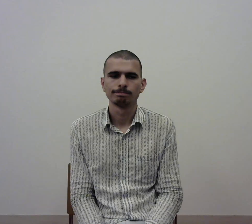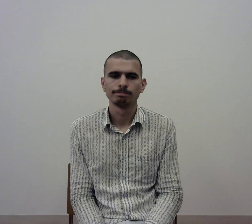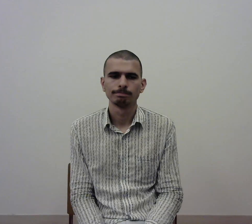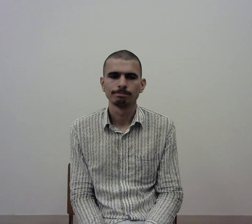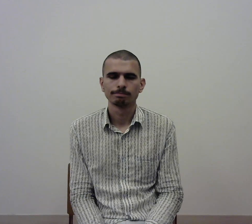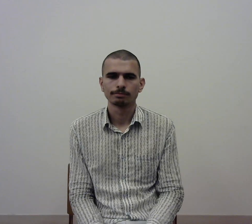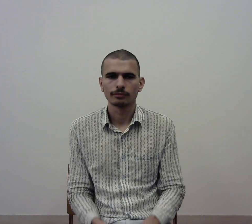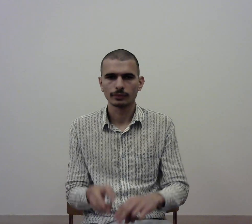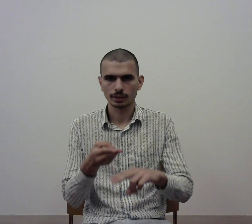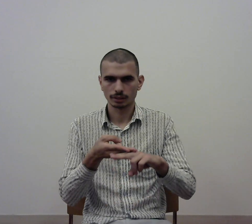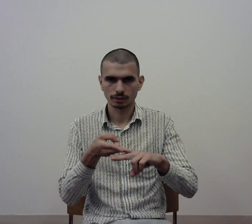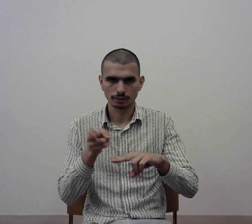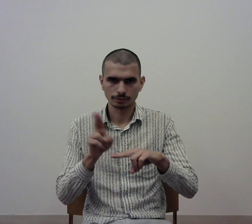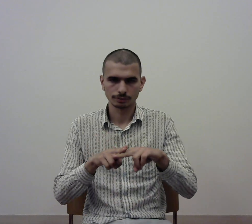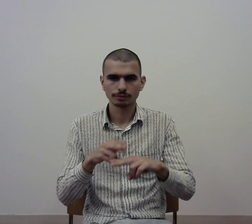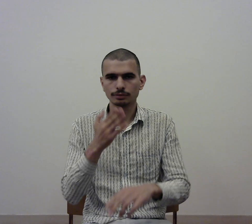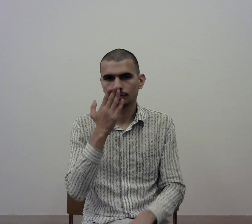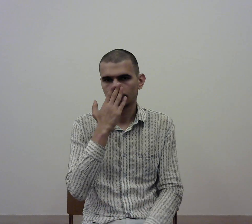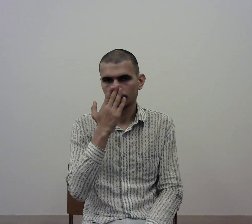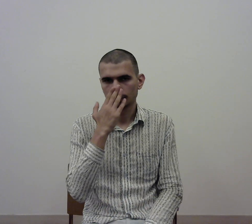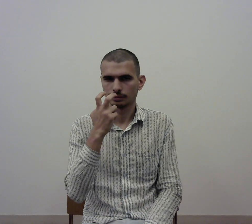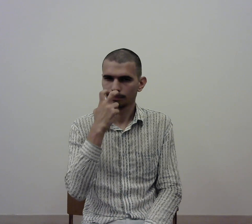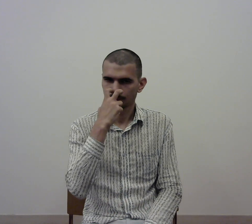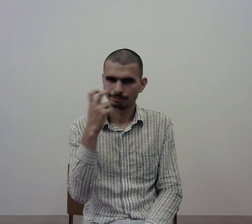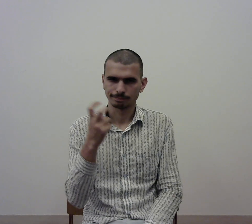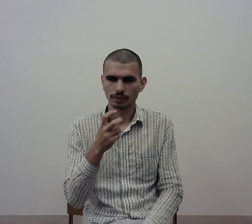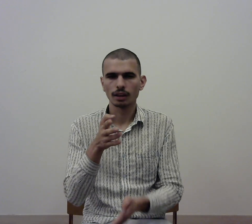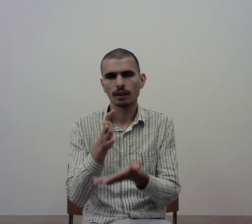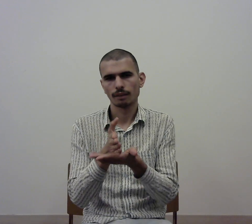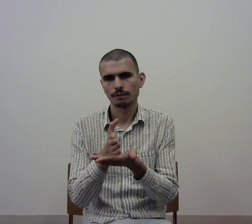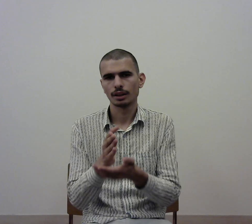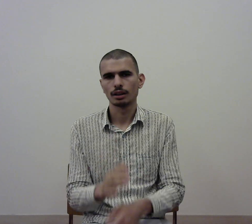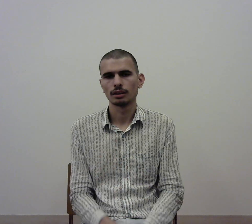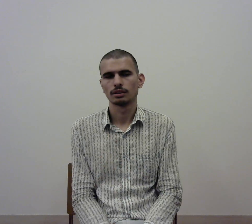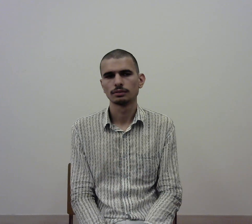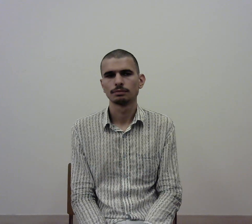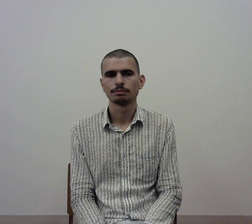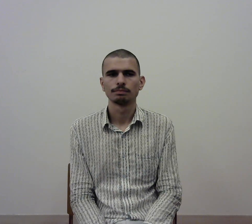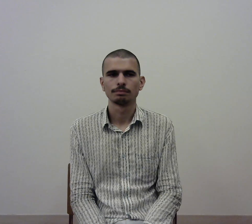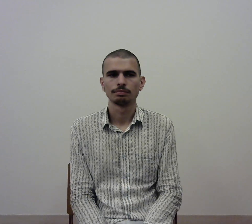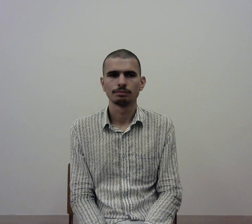Burda qəribə qoxu var